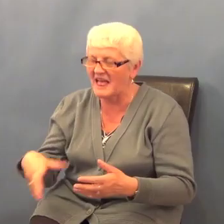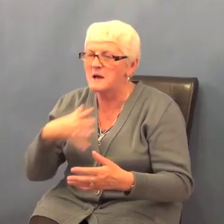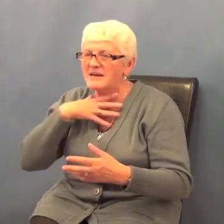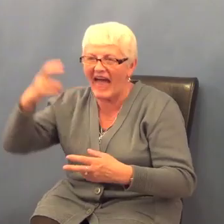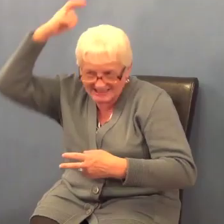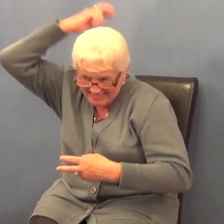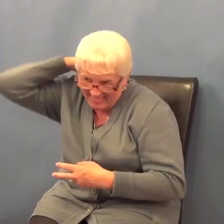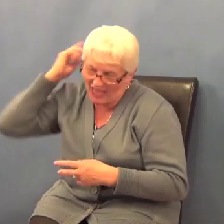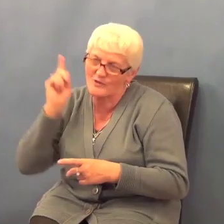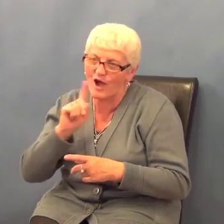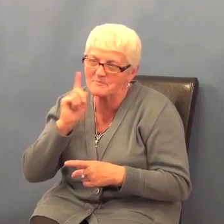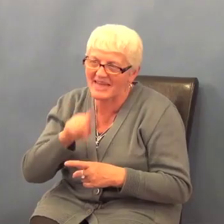Pies wskoczył na plecy chłopca.